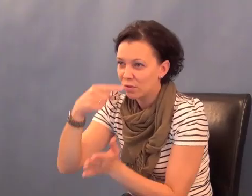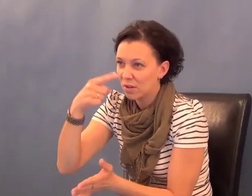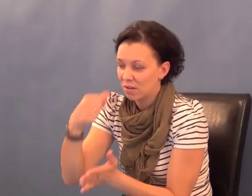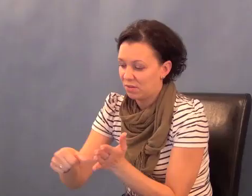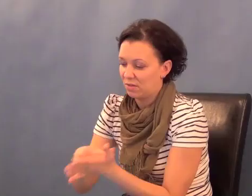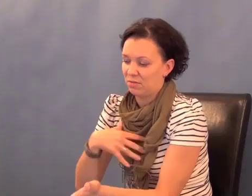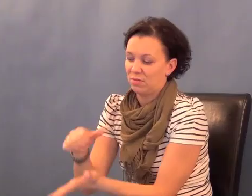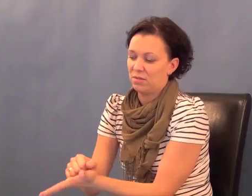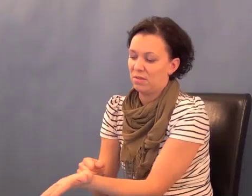Mam zajęte.